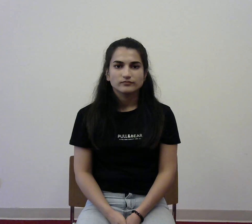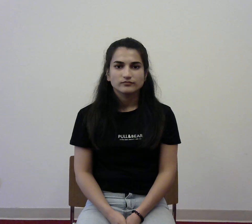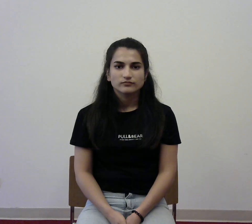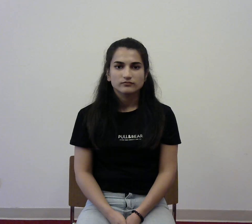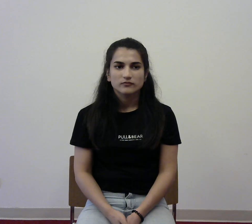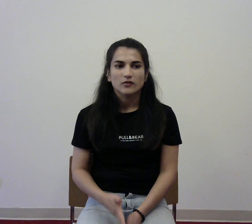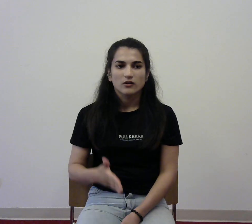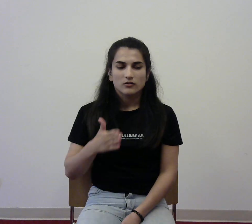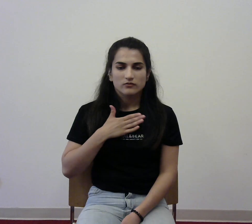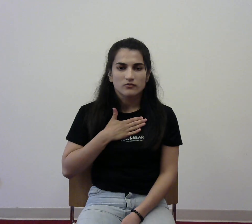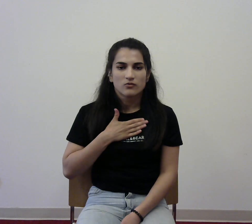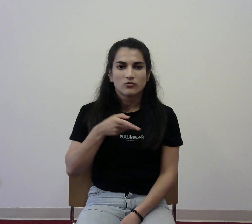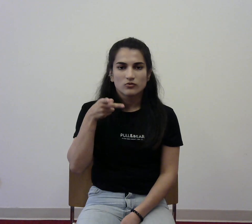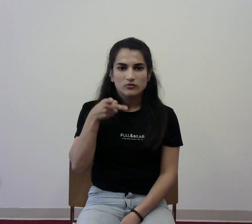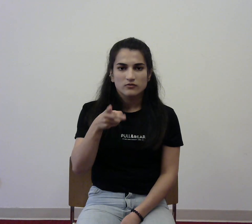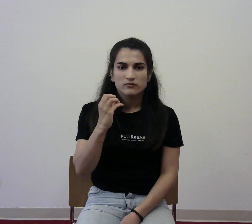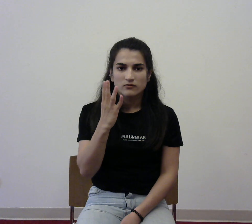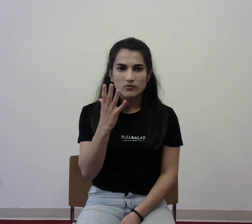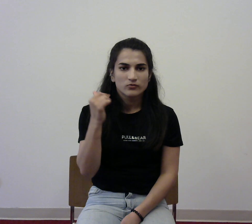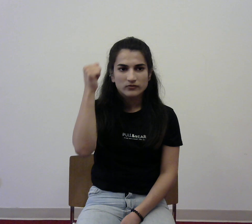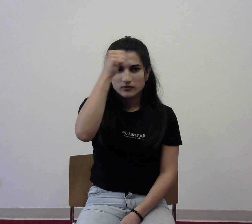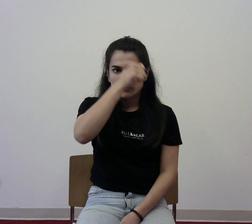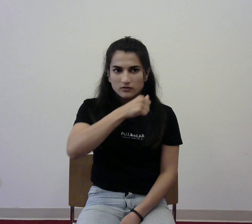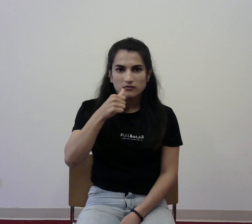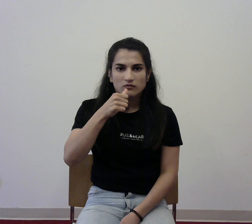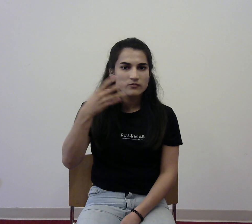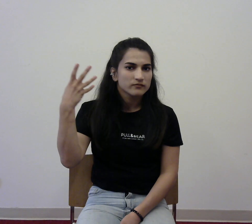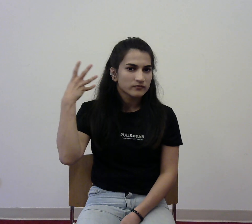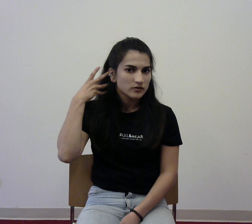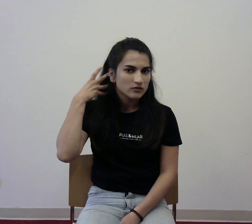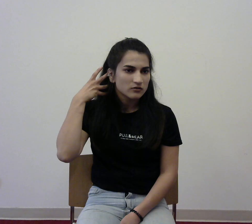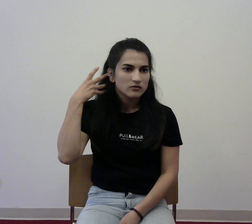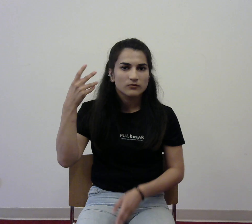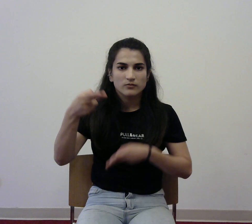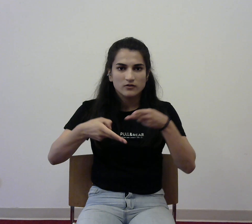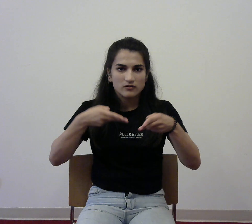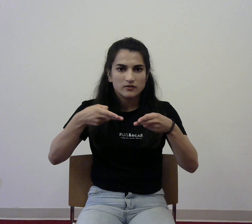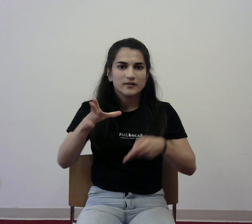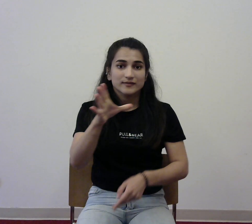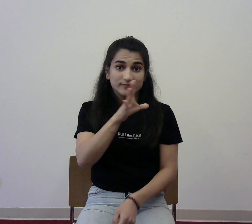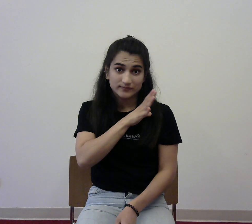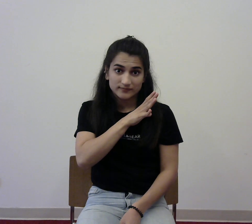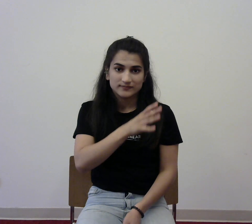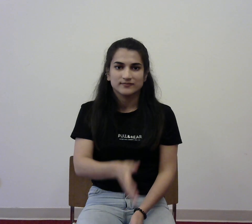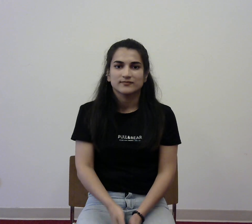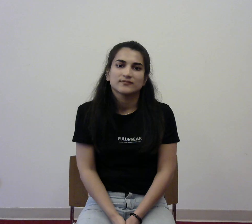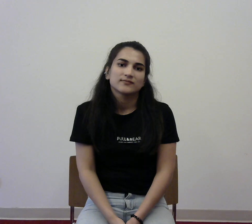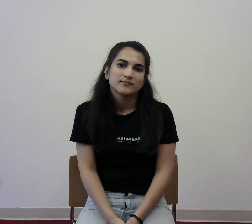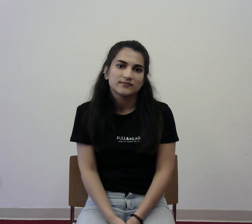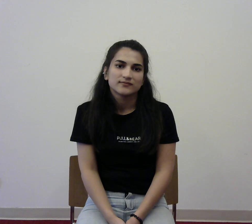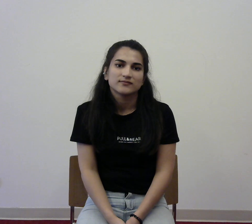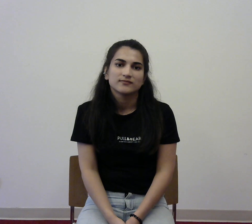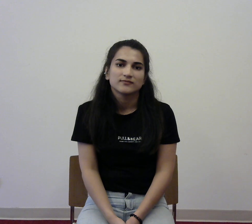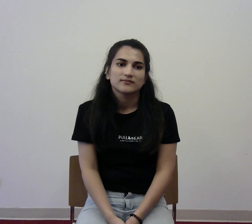Mən 2015-ci ildə koxlear implant əməliyyatı keçirmişəm